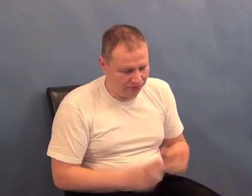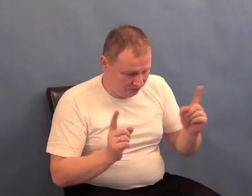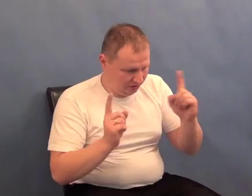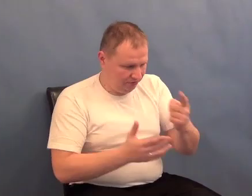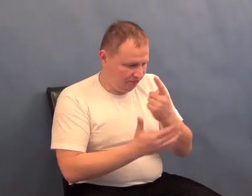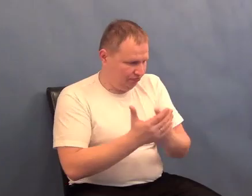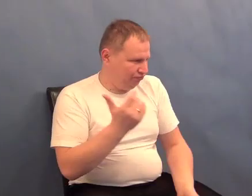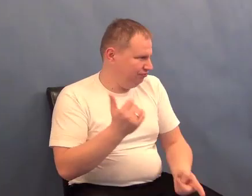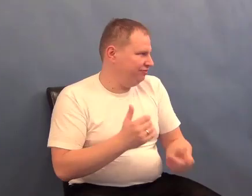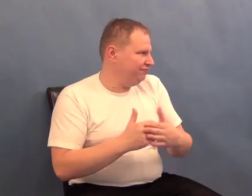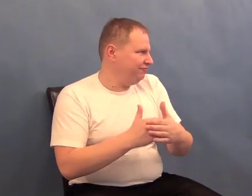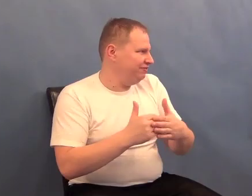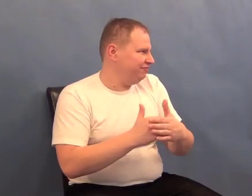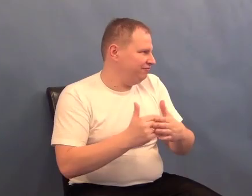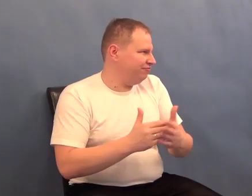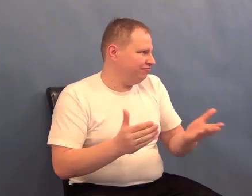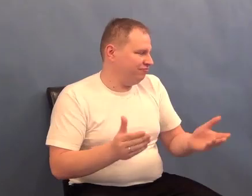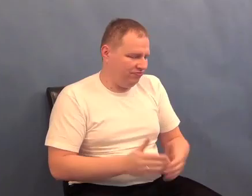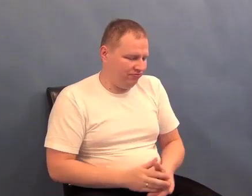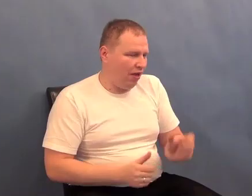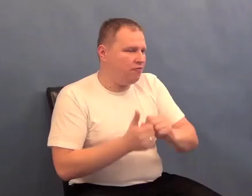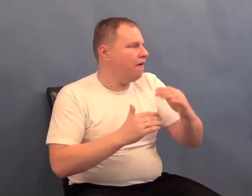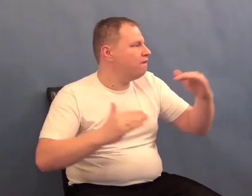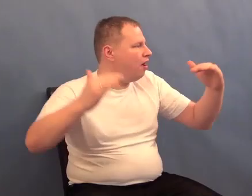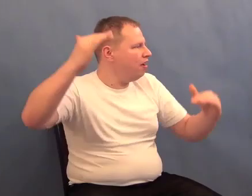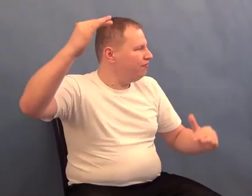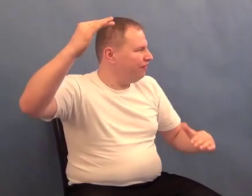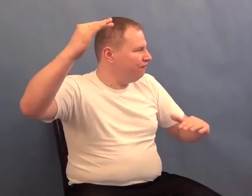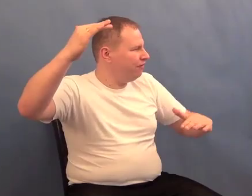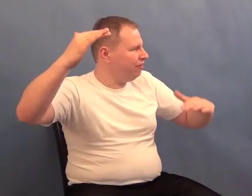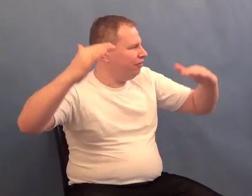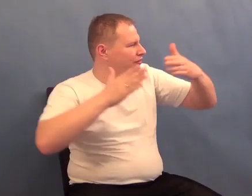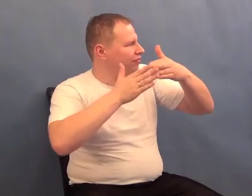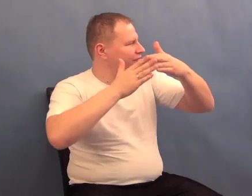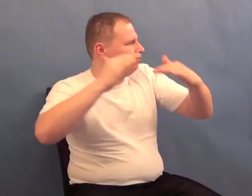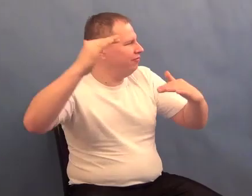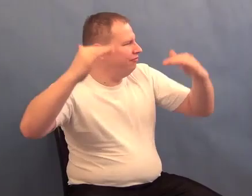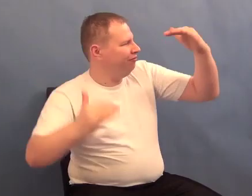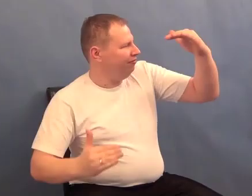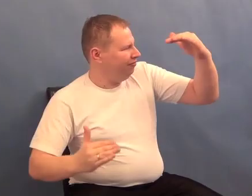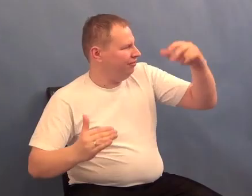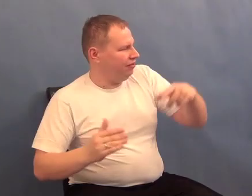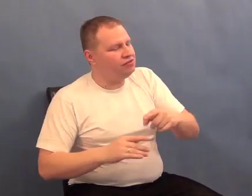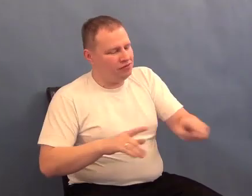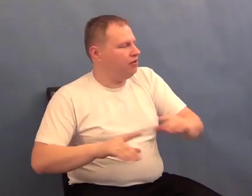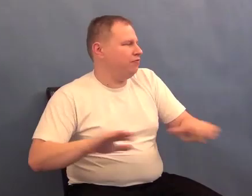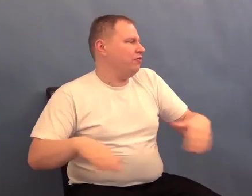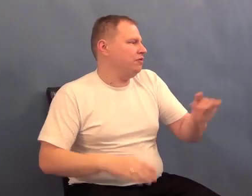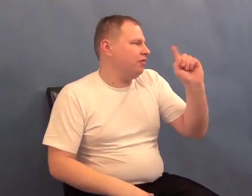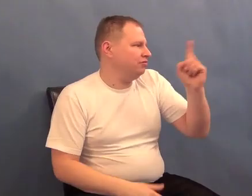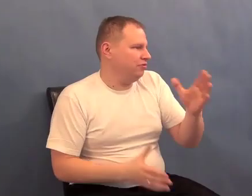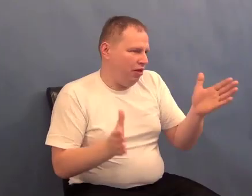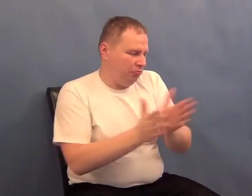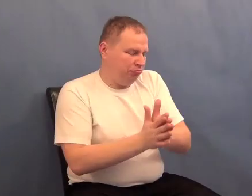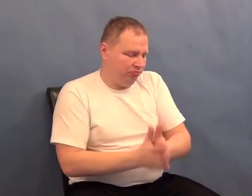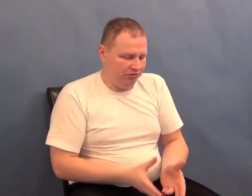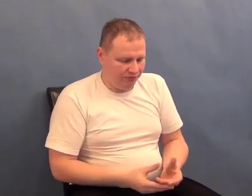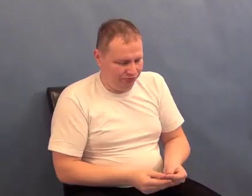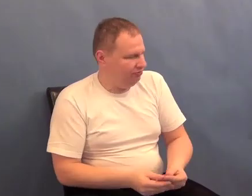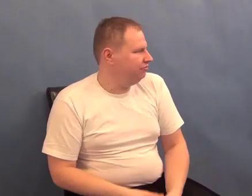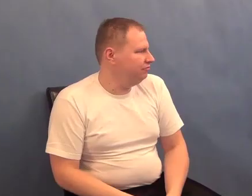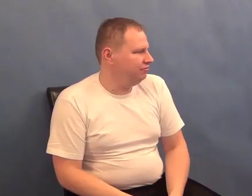Trzeba uważać, żeby się nie utopić w wodzie, albo tu chodzi o śluzę wodną, co wyrównuje poziomy wody. Dlatego nie wolno tam pływać, bo śluza może zmiażdżyć człowieka.